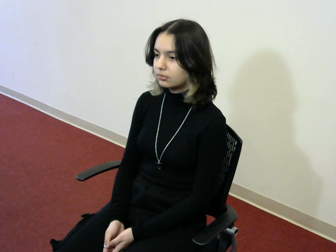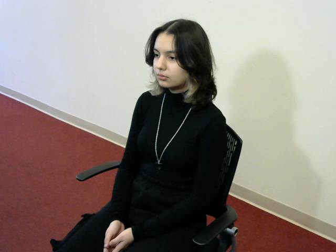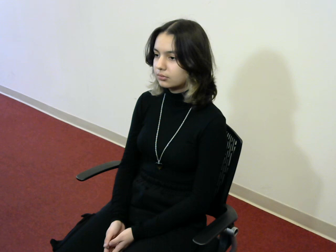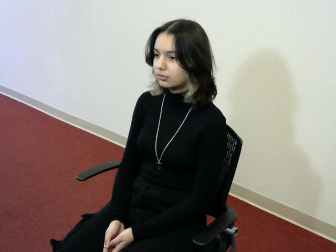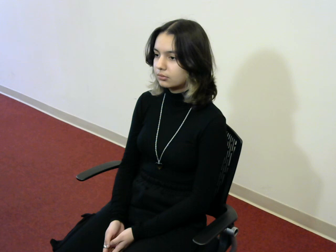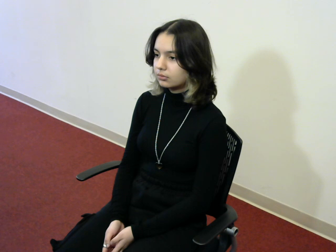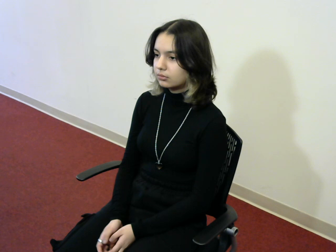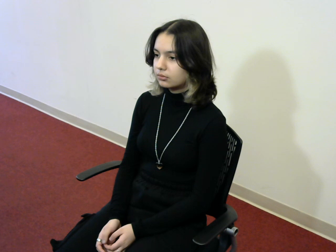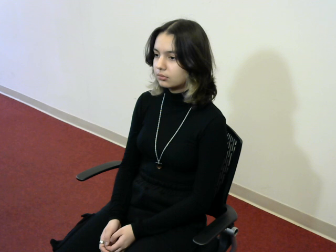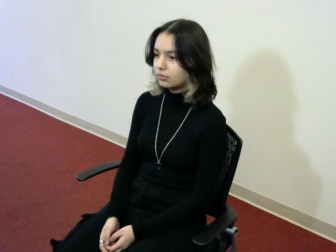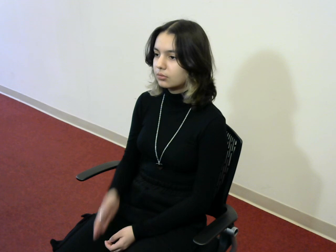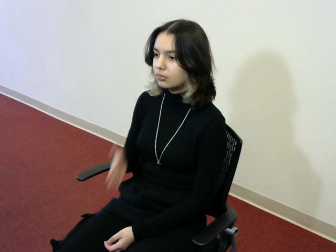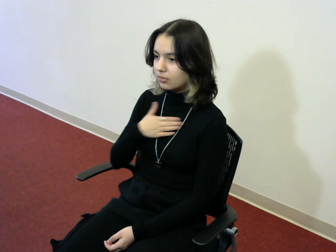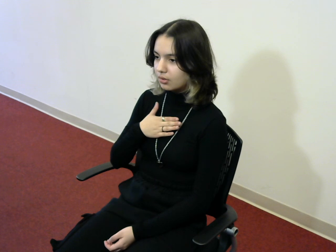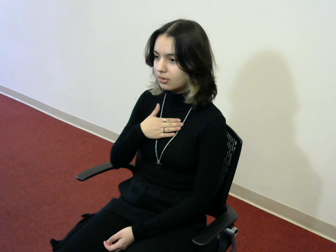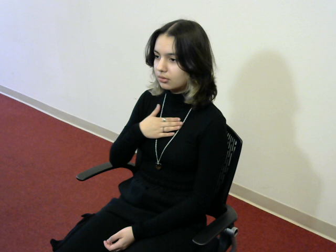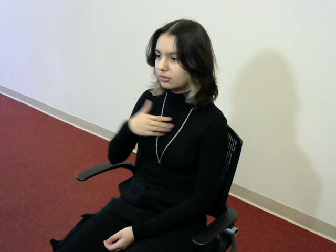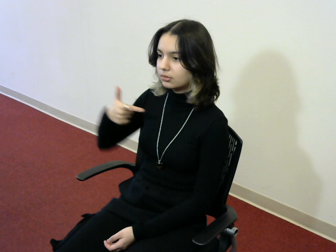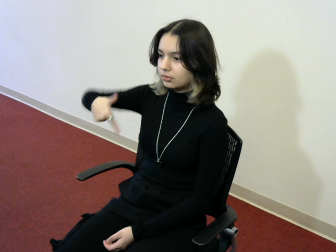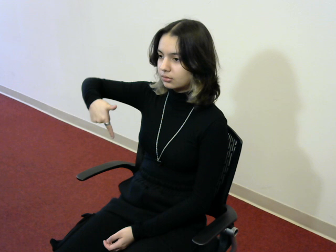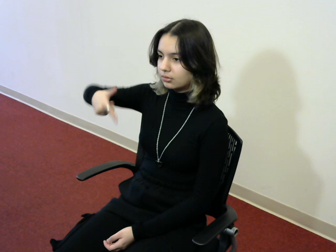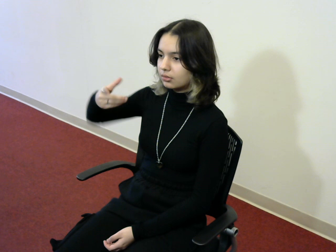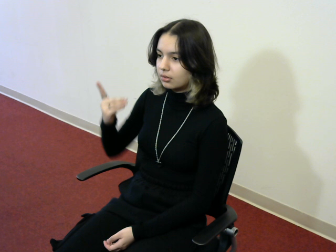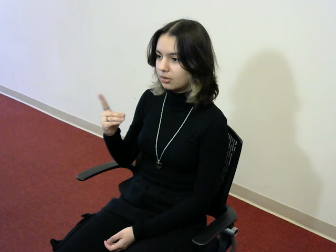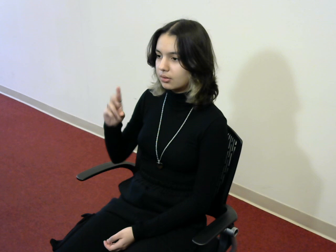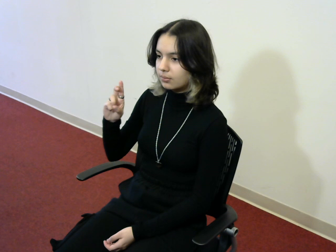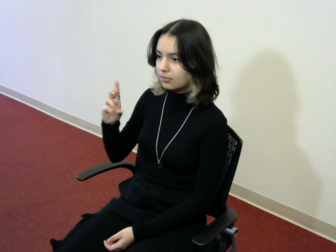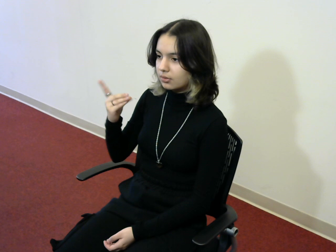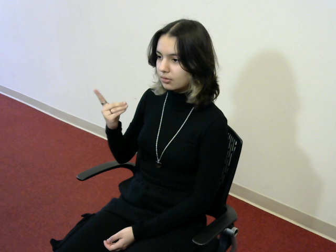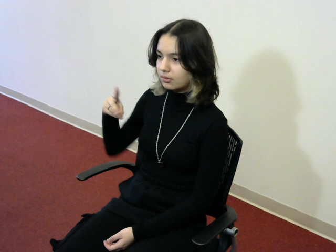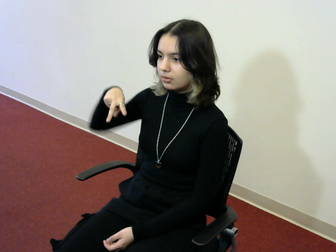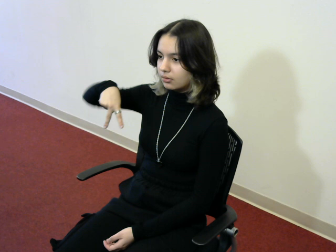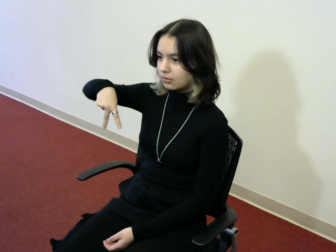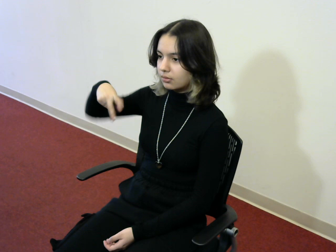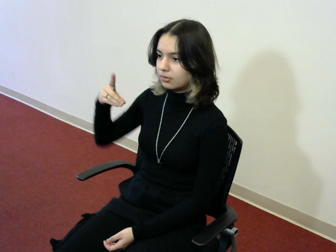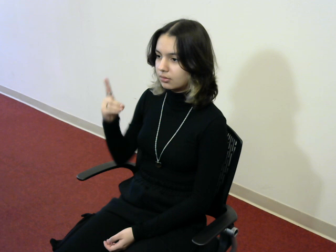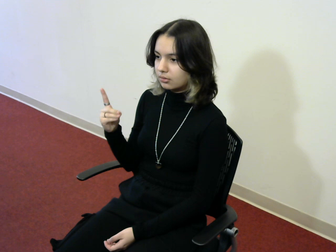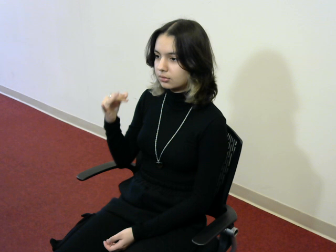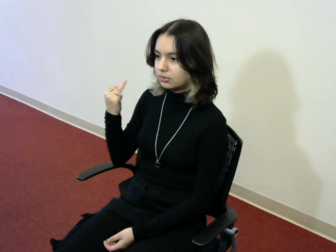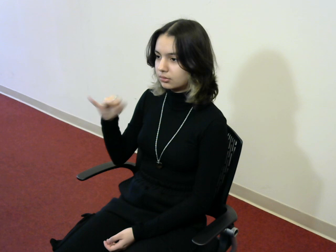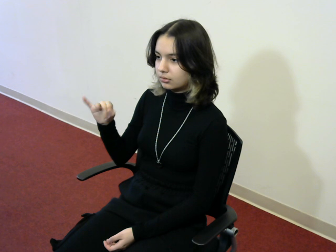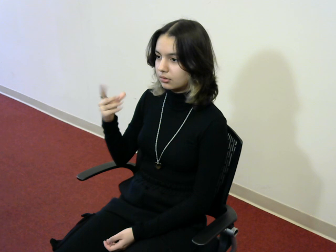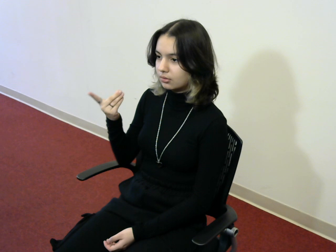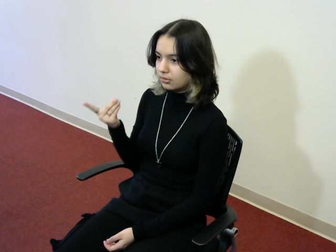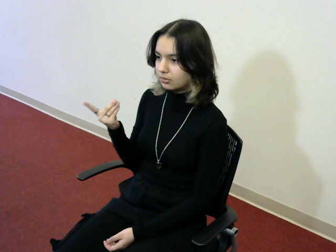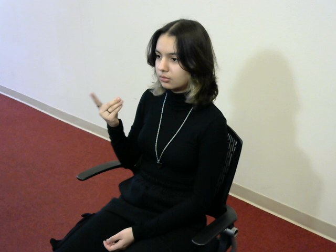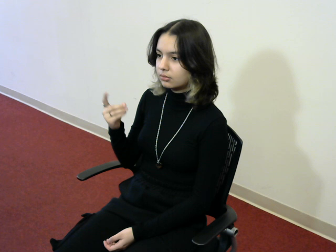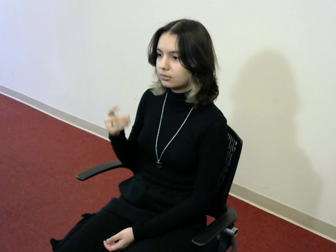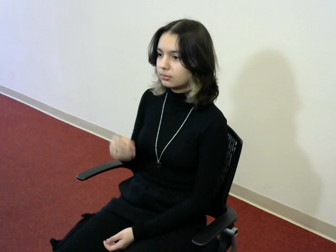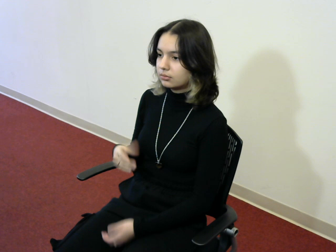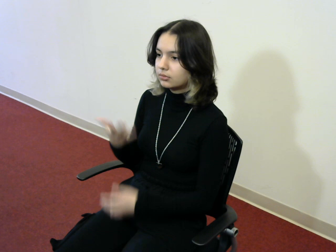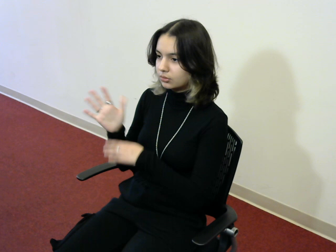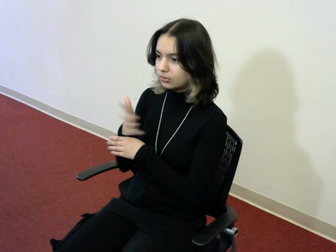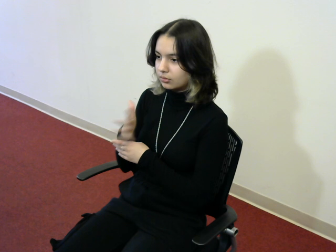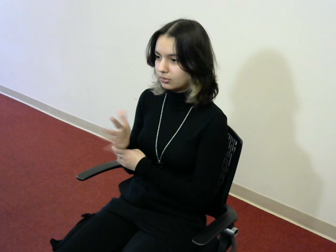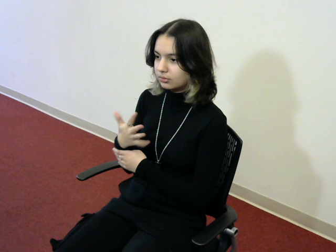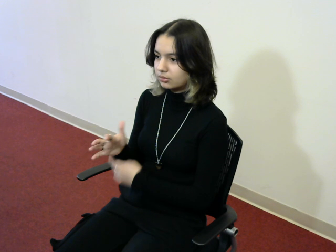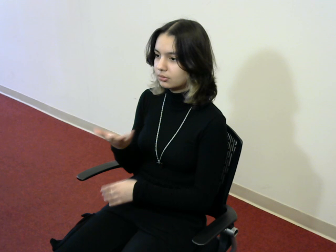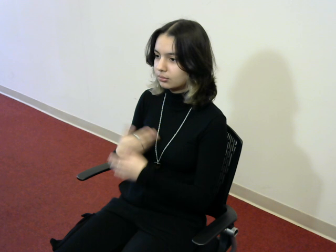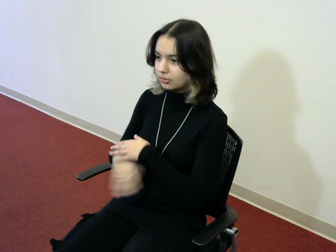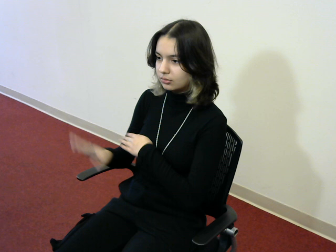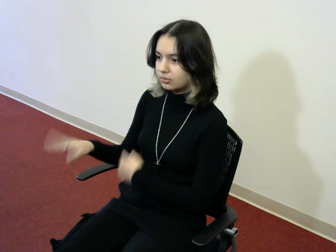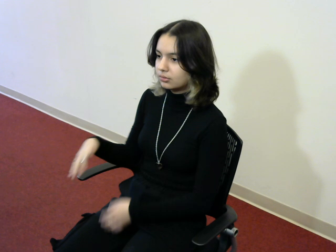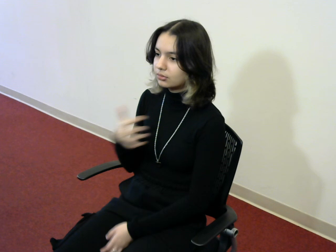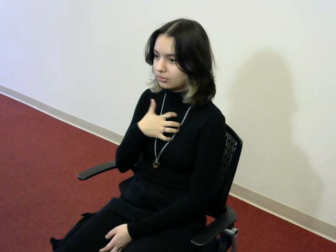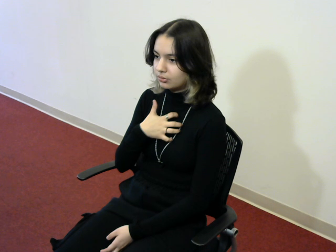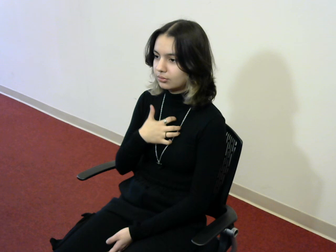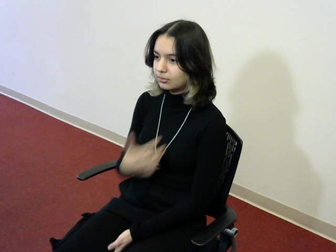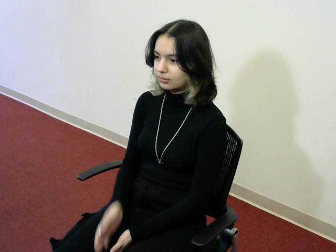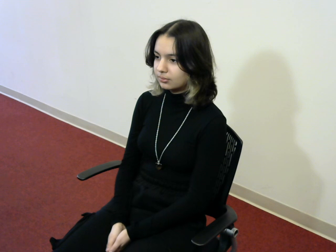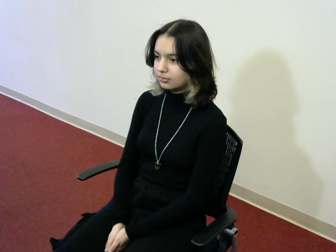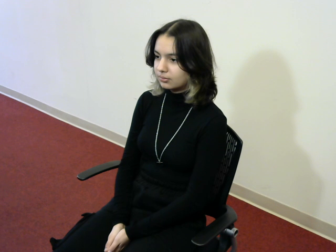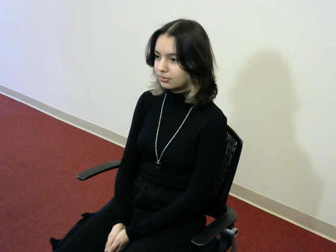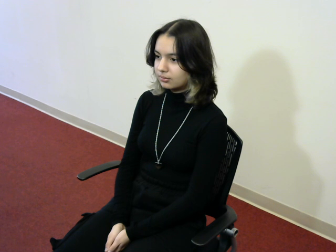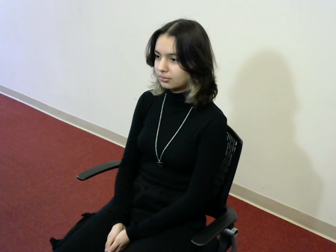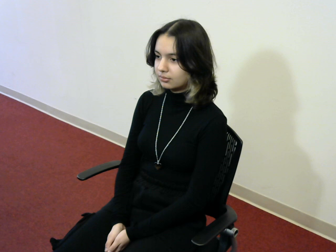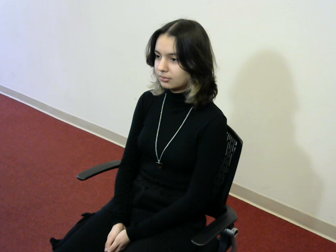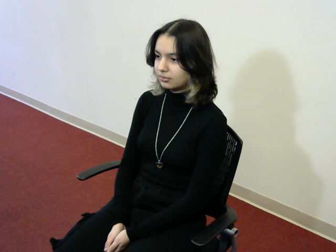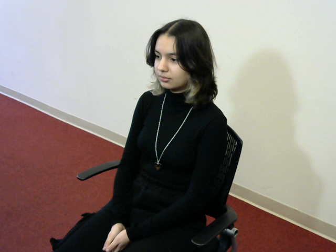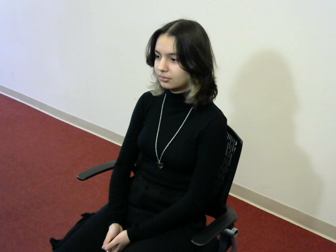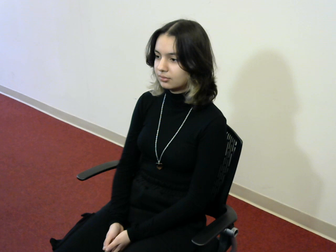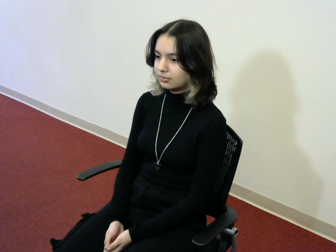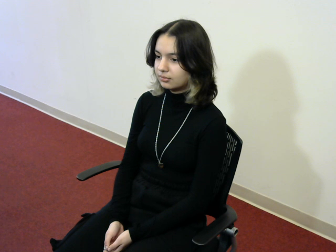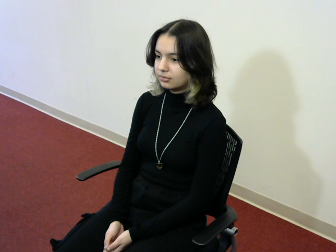Mən Qəbələyə gəzməyə getmək istəyirəm